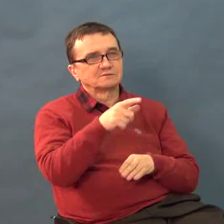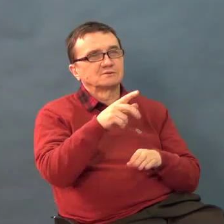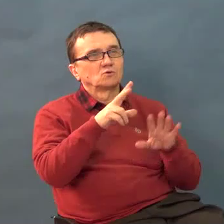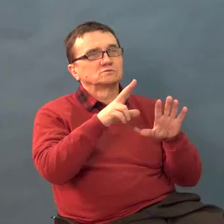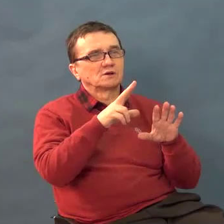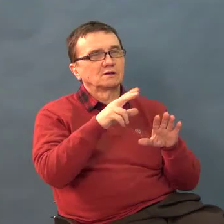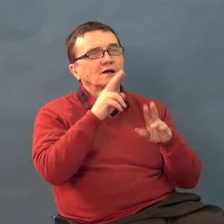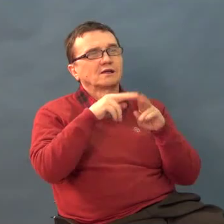Ty o ósmej.